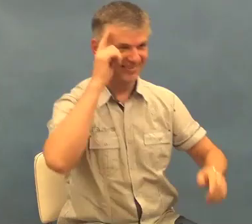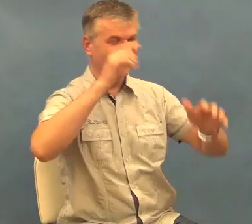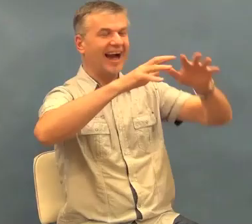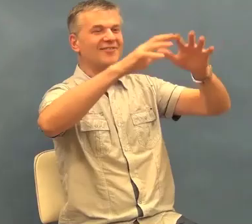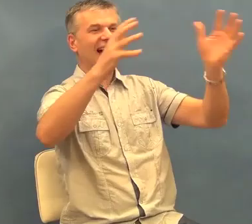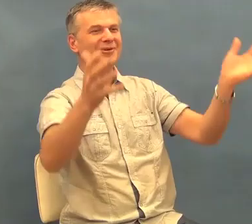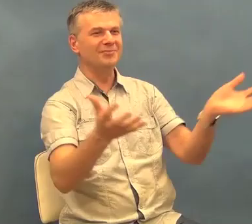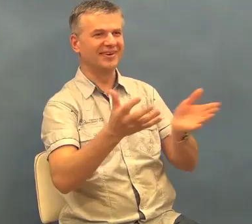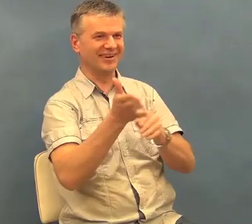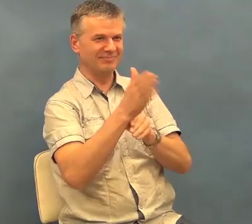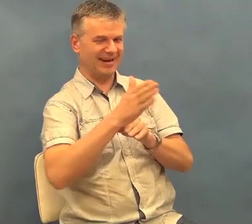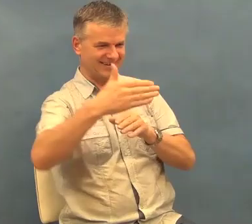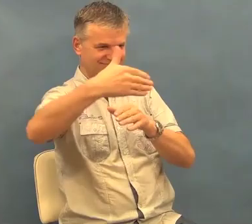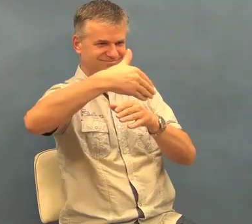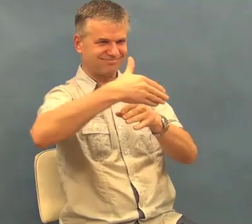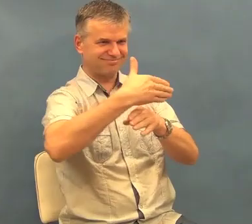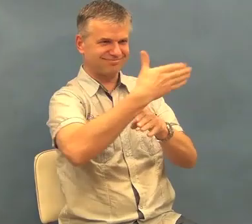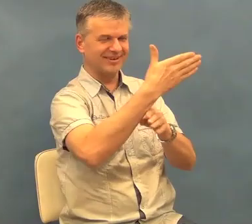W kulistym akwarium pływa ryba.